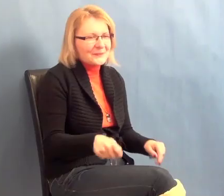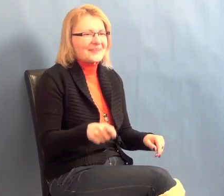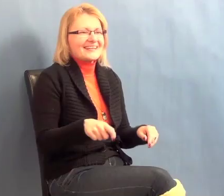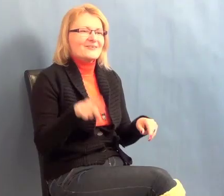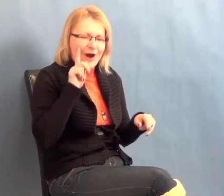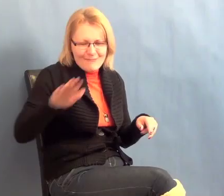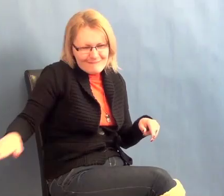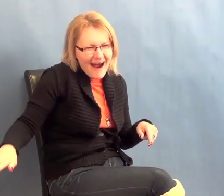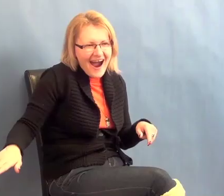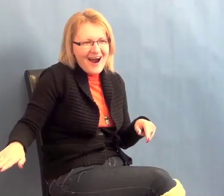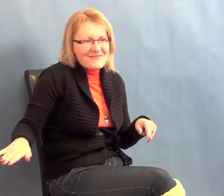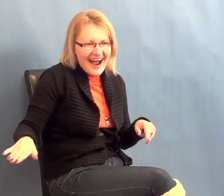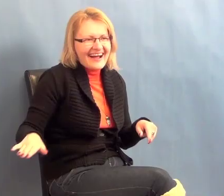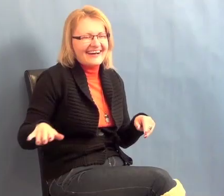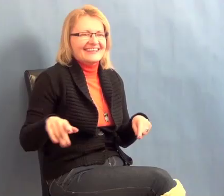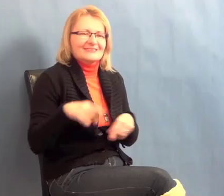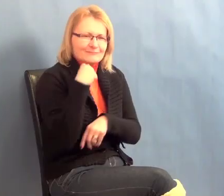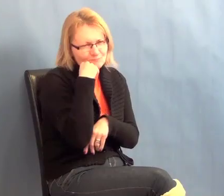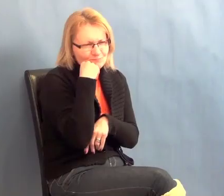Chłopiec mały, podpiera głowę ręką.